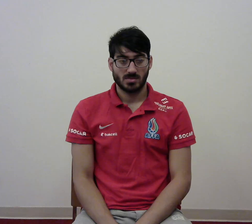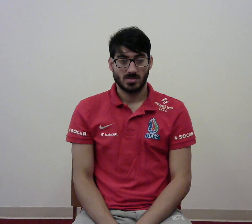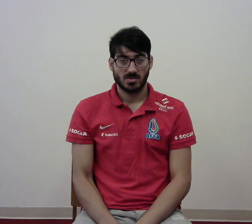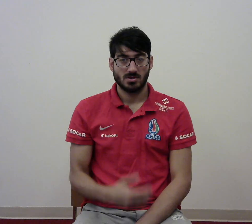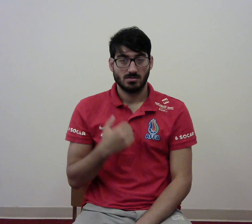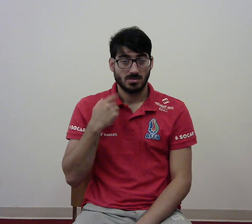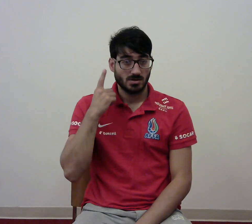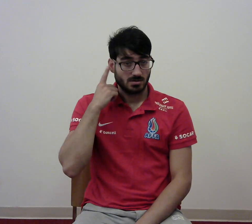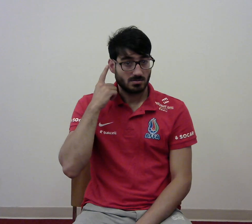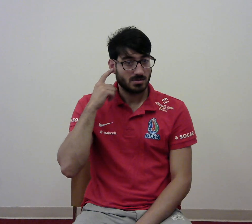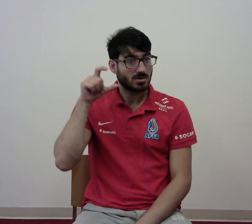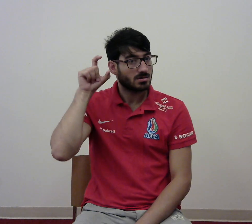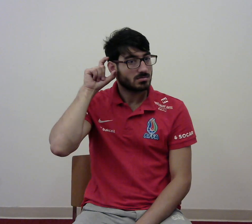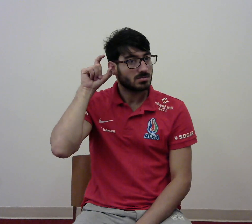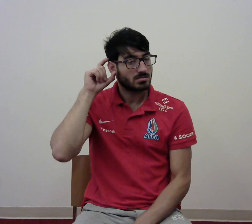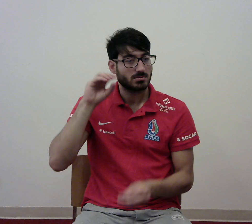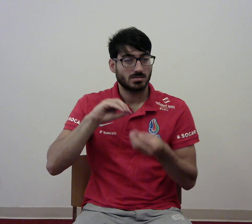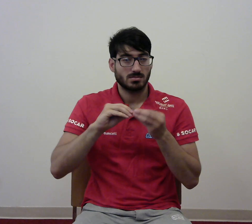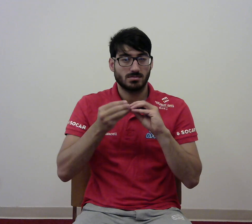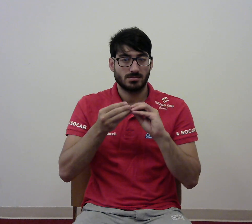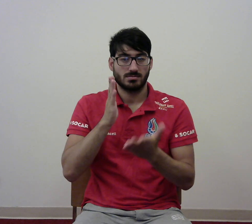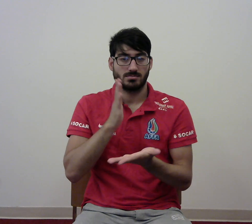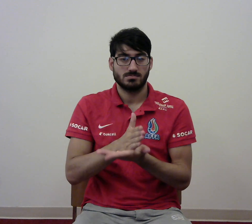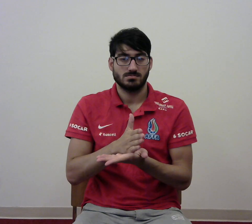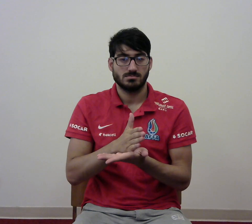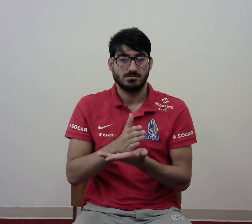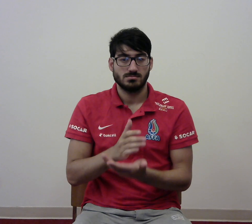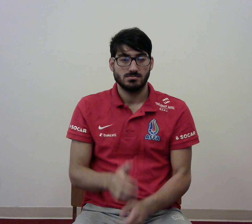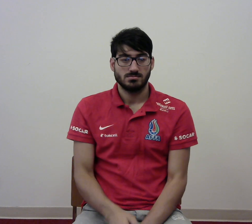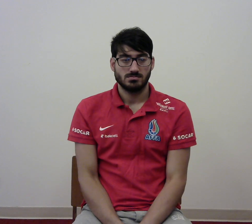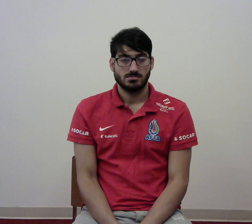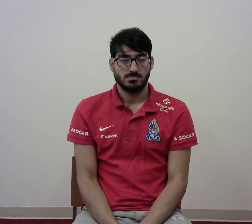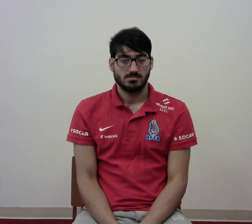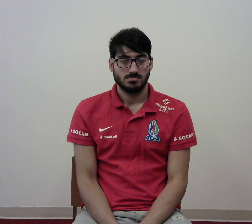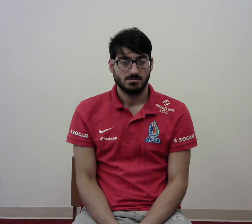Eşitmə aparatımın nasazlığı var